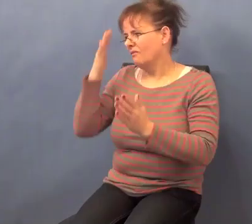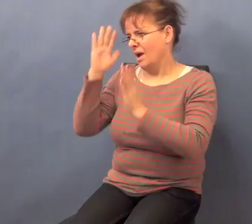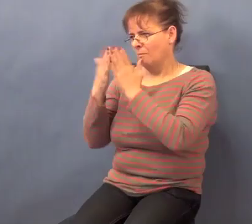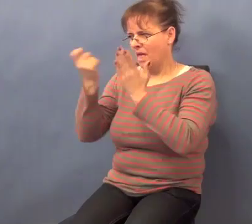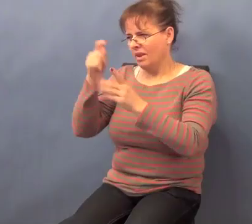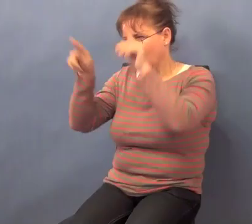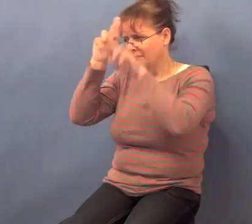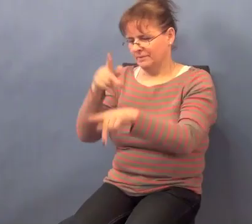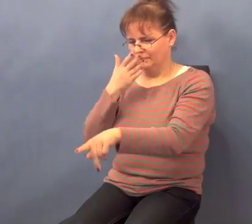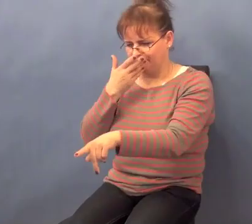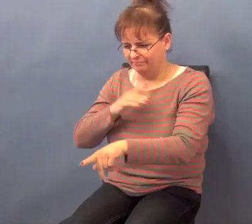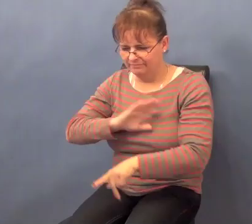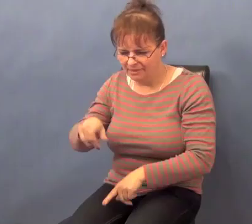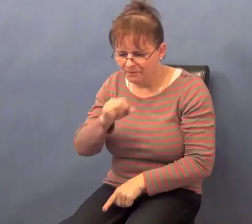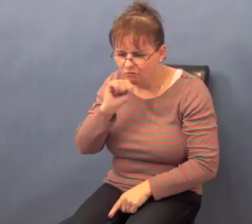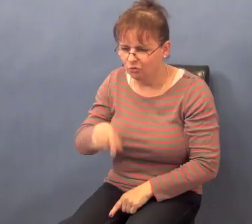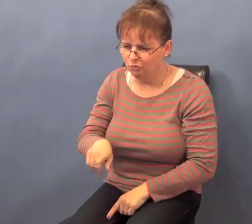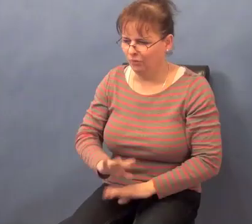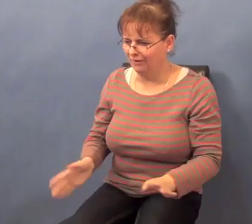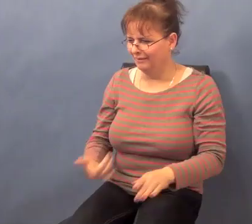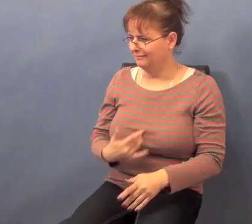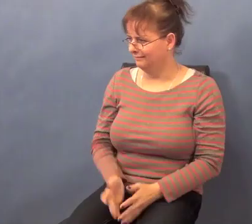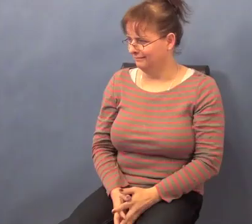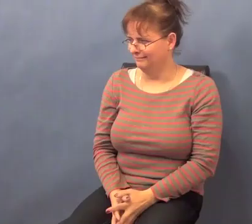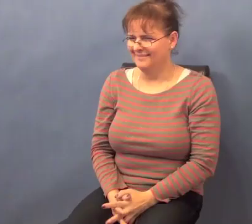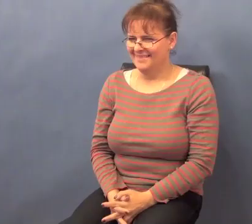Wiem, bo mam prawo jazdy i nie widziałam tego. Rozpoznałabym znak.